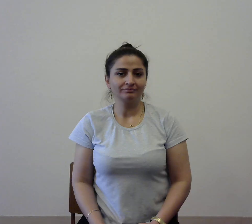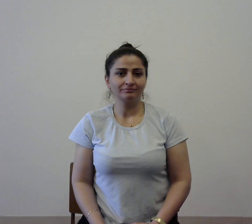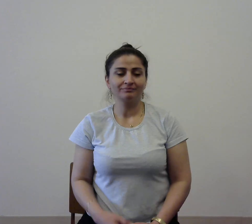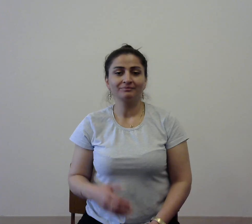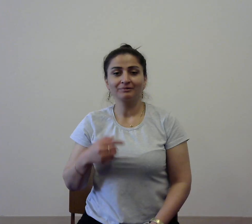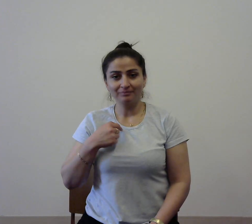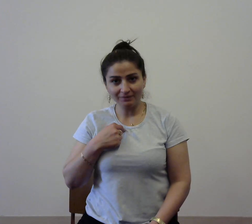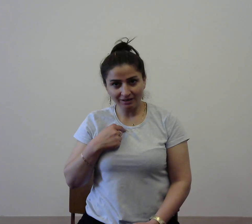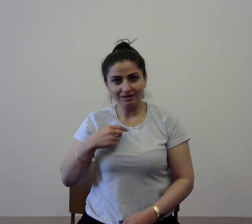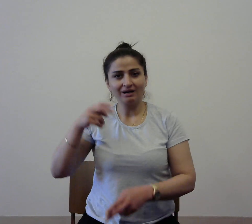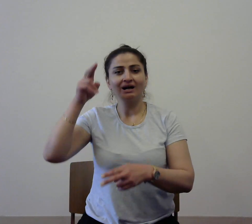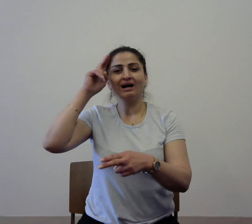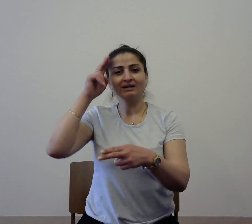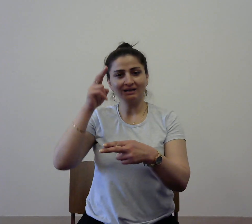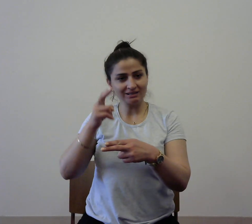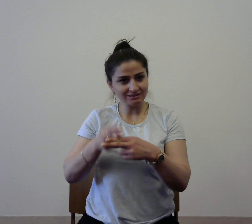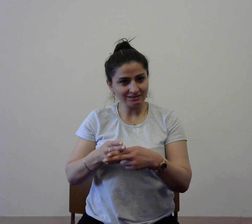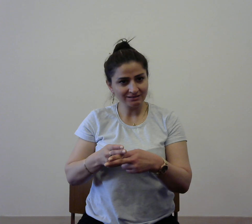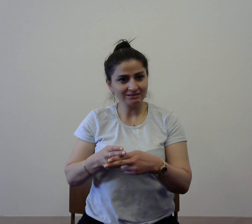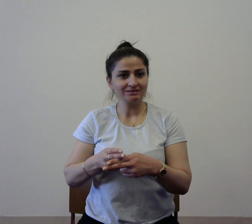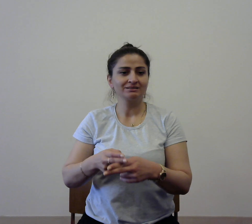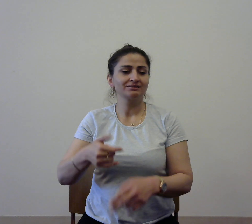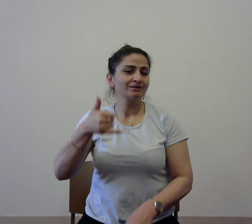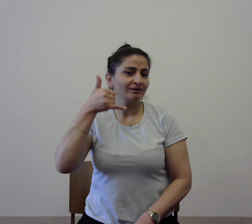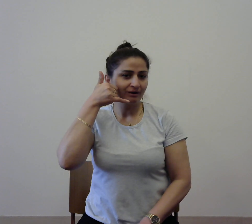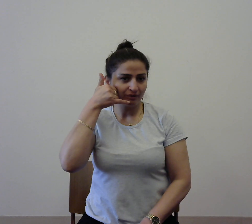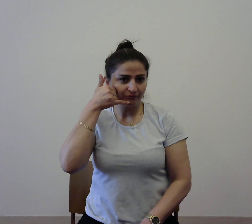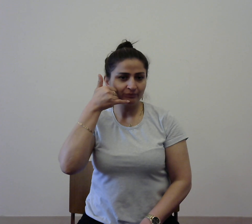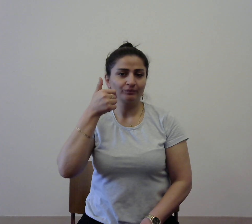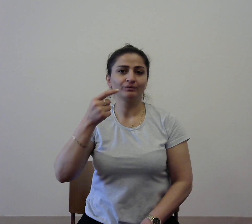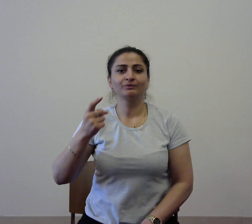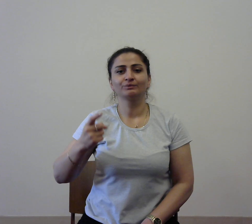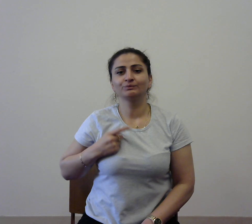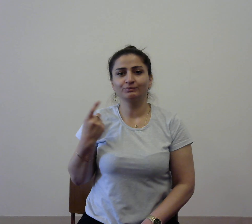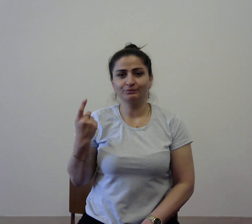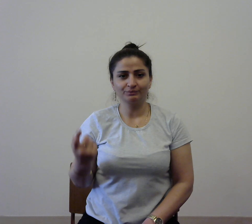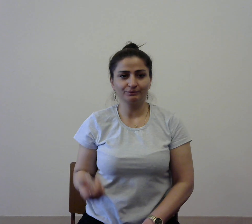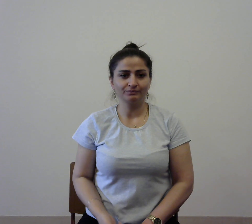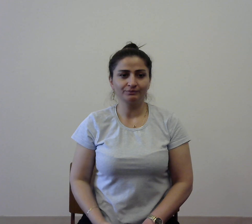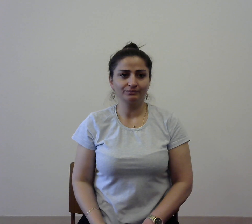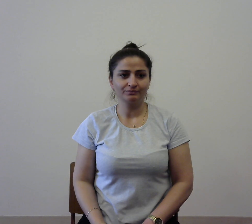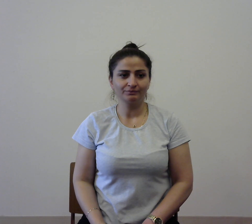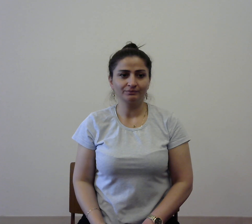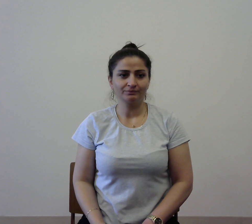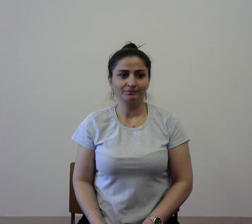Mənim qardaşım telefon ustasıdır